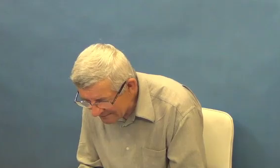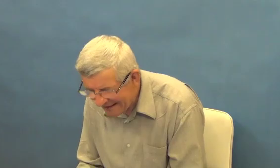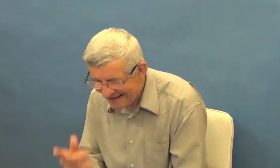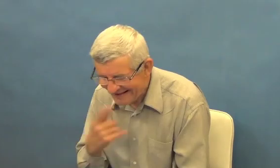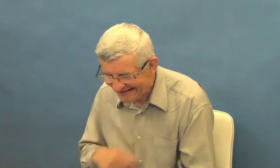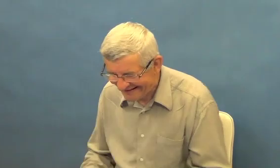Aha.